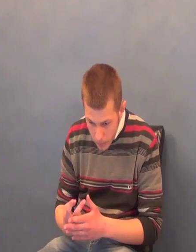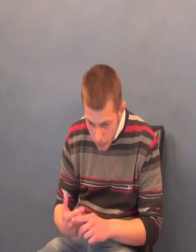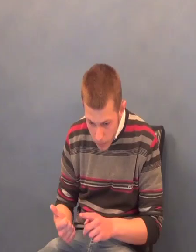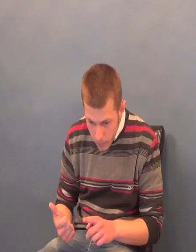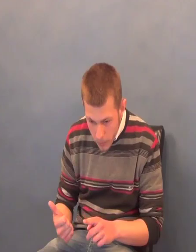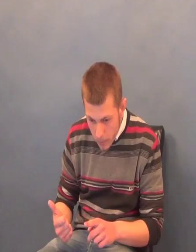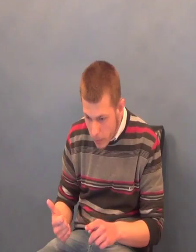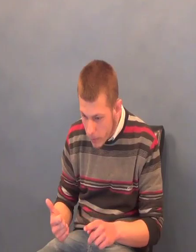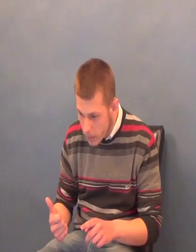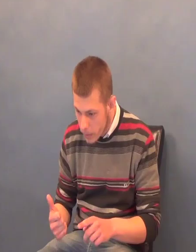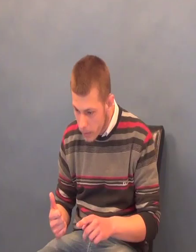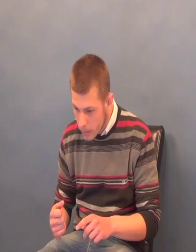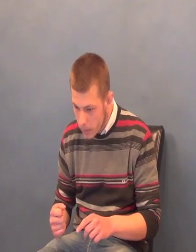Dwudziesty pierwszy.